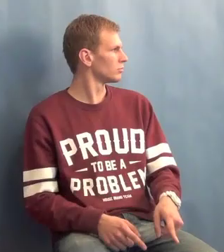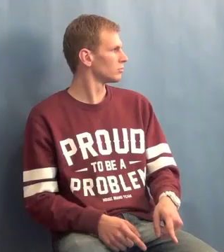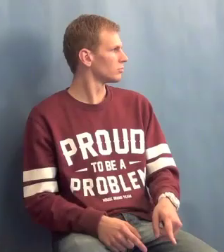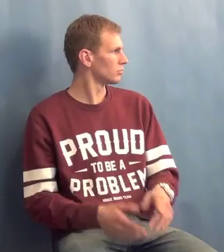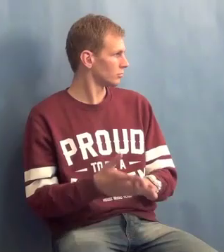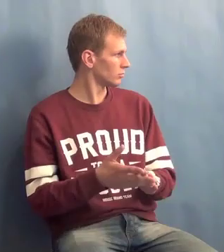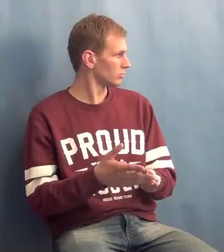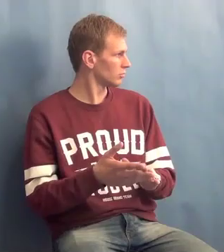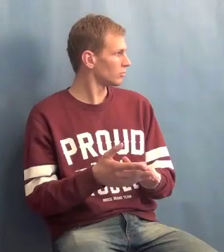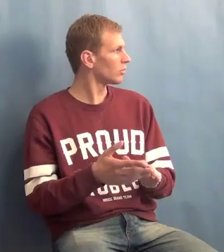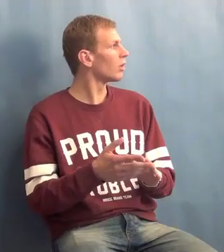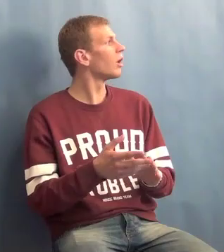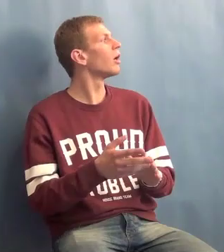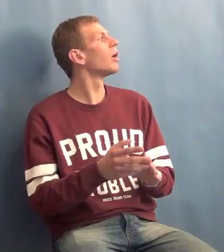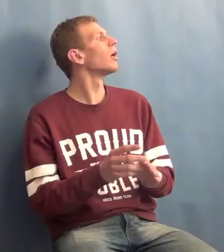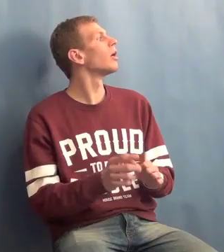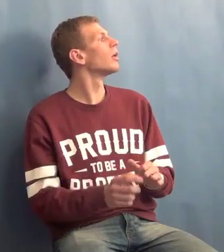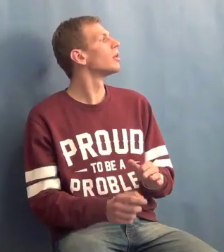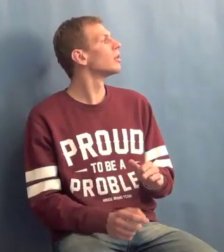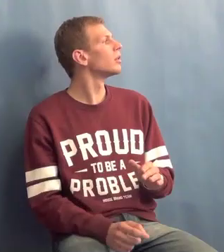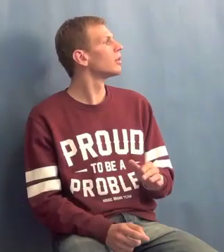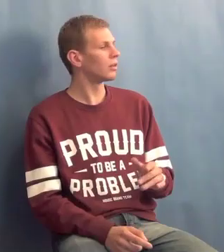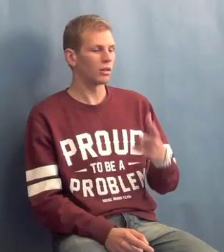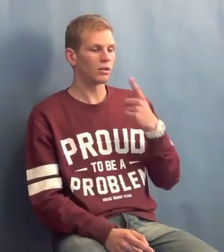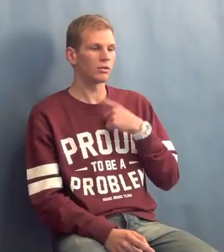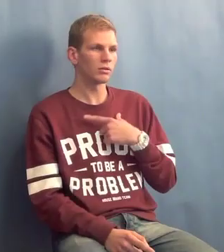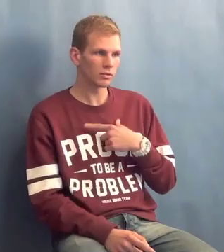To migać?